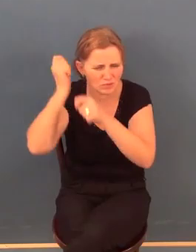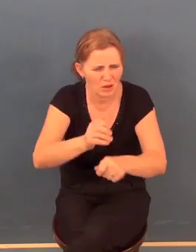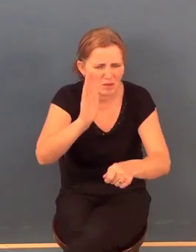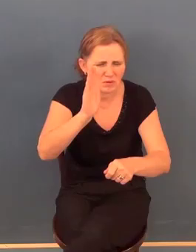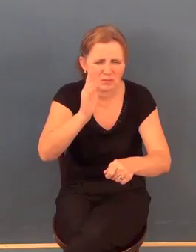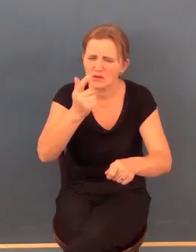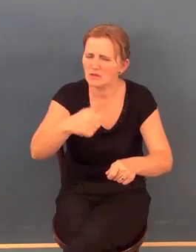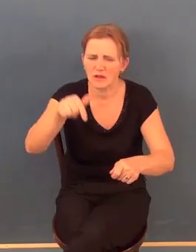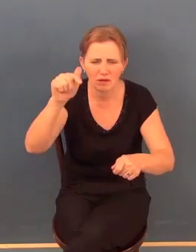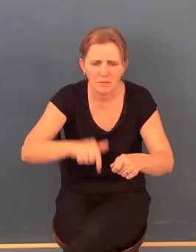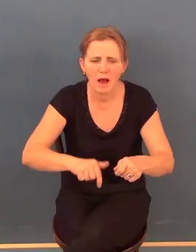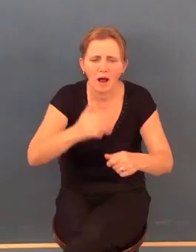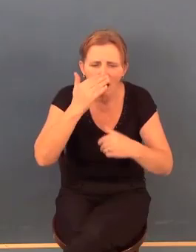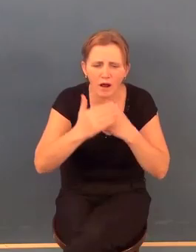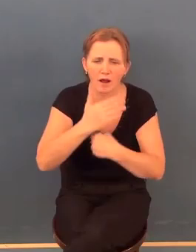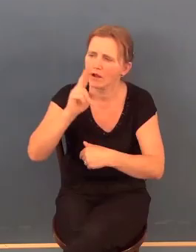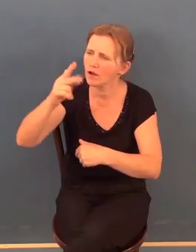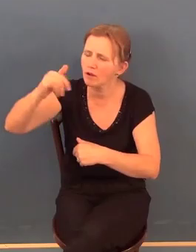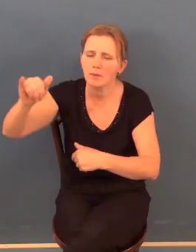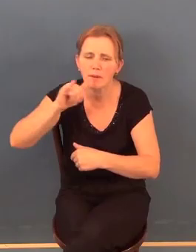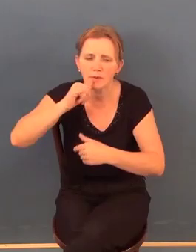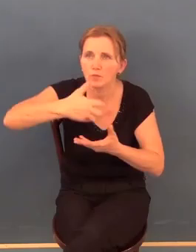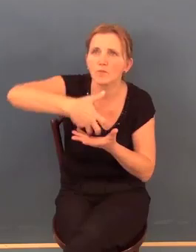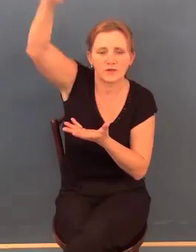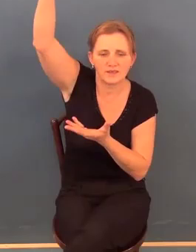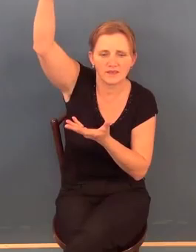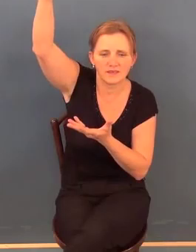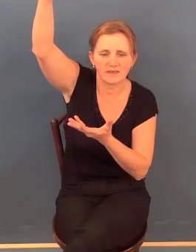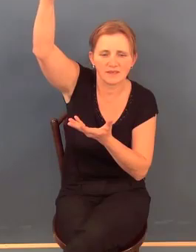Okazało się, że nie ma takiej potrzeby. Ktoś palił papierosy i uruchomił czujnik dymu.